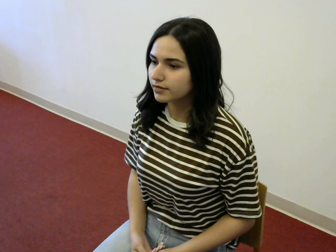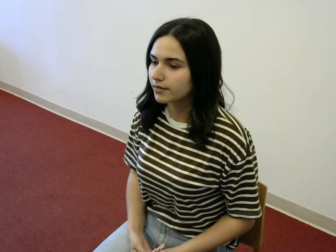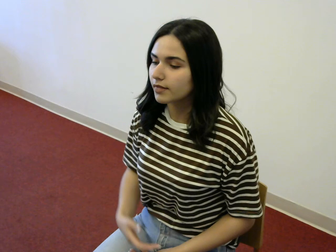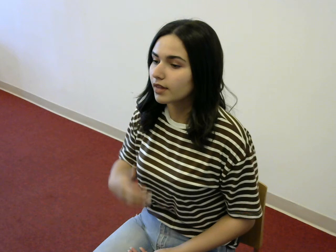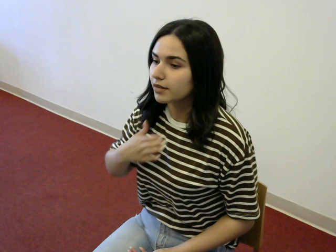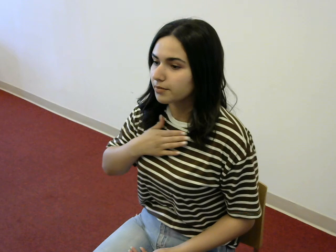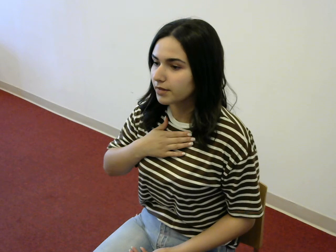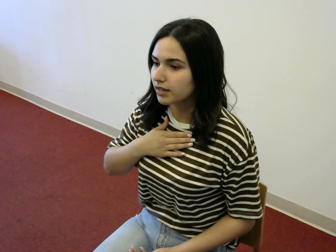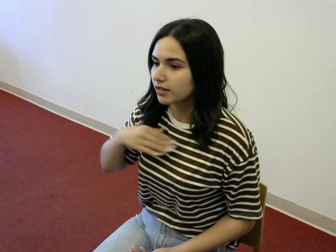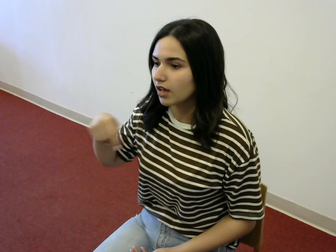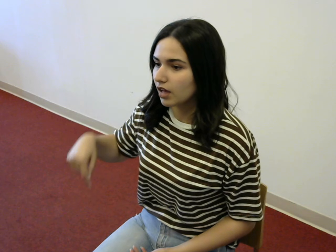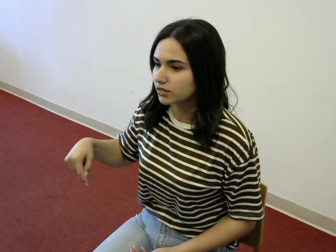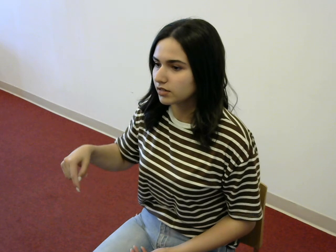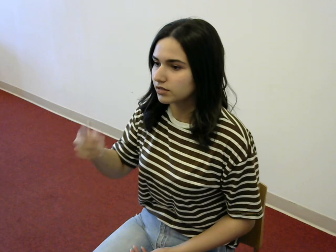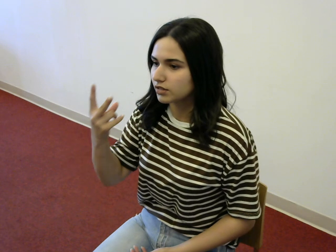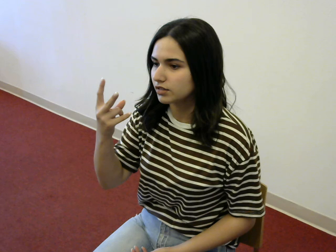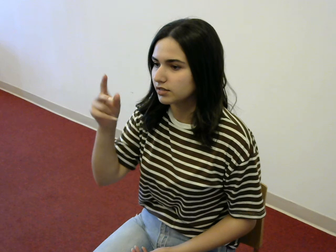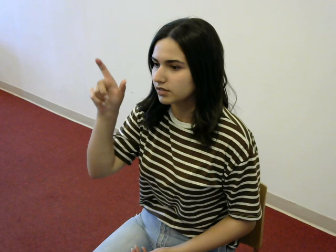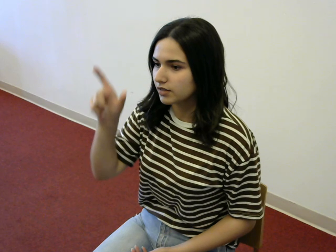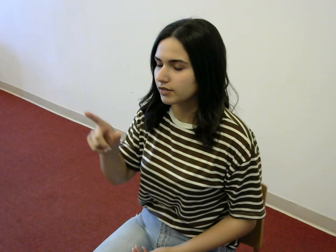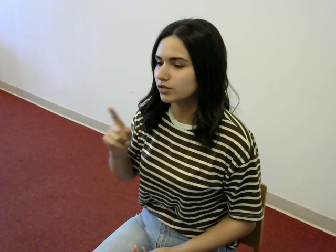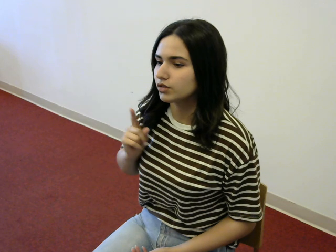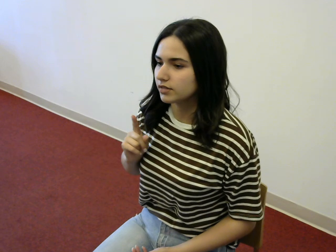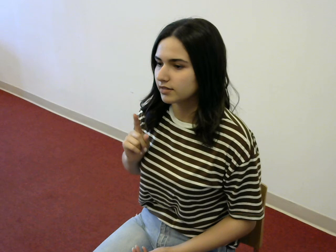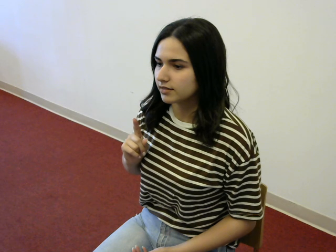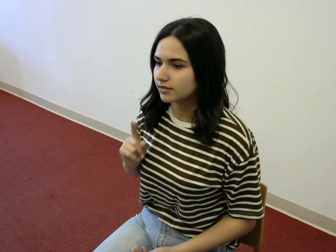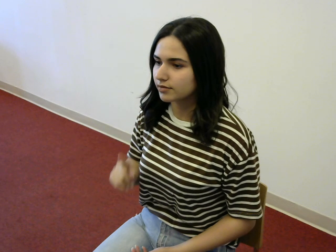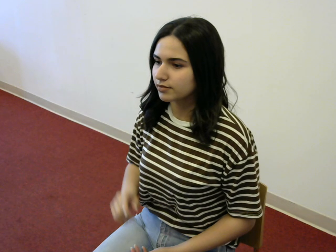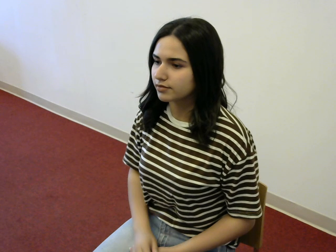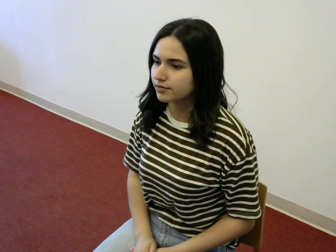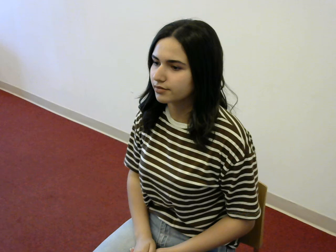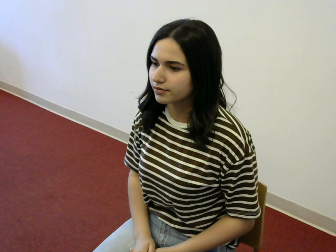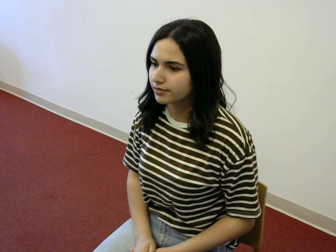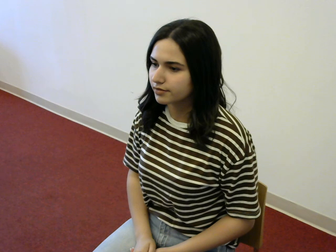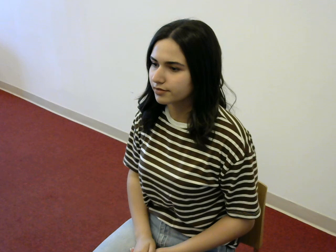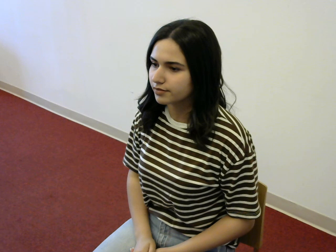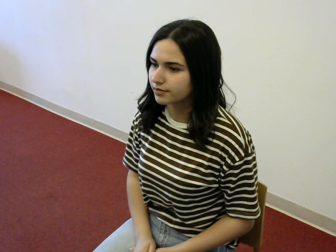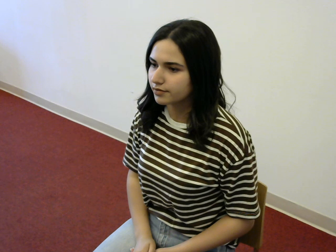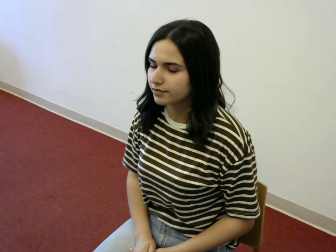Məni aşağıda 2 nəfər gözləyir